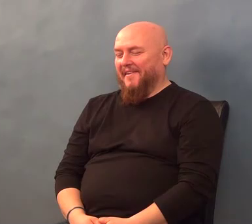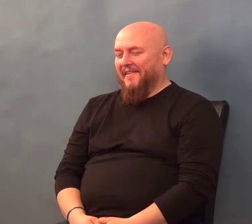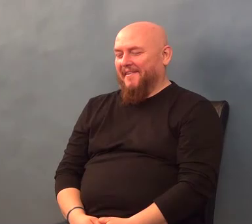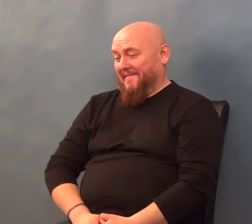Fajnie.